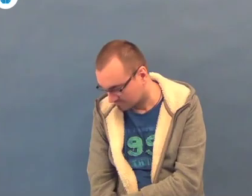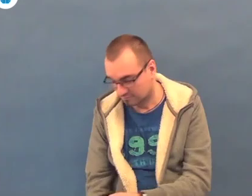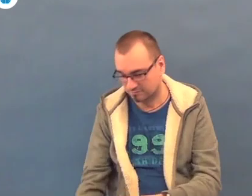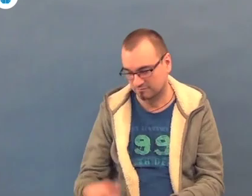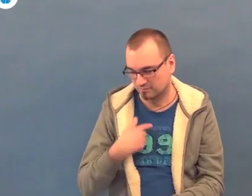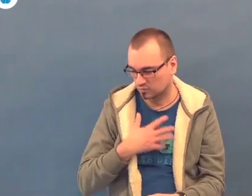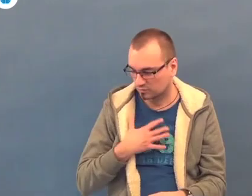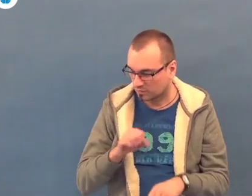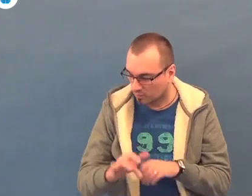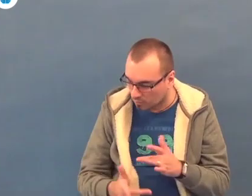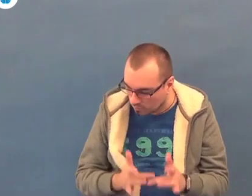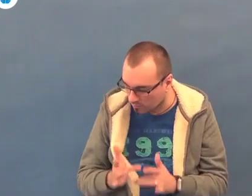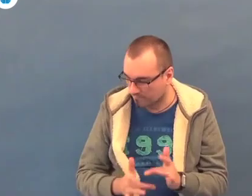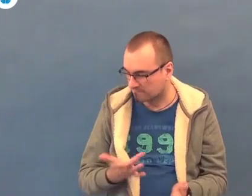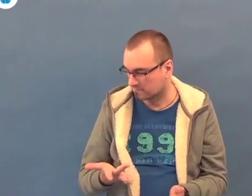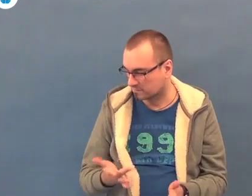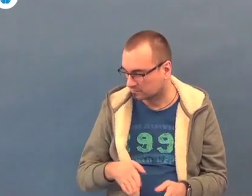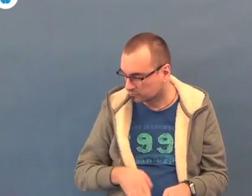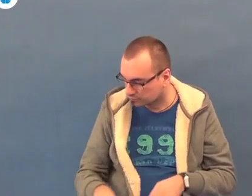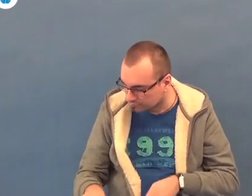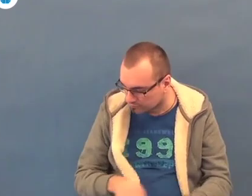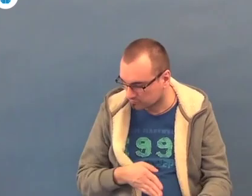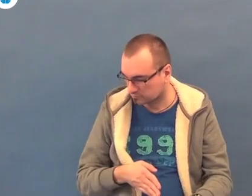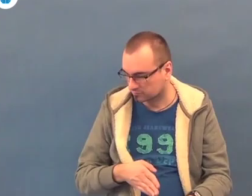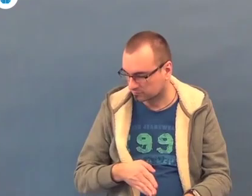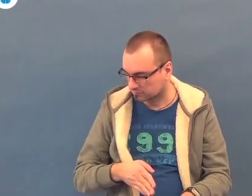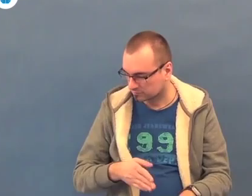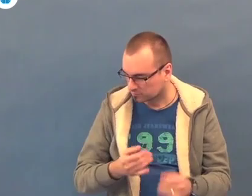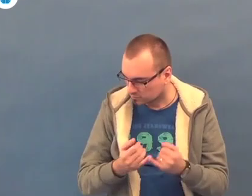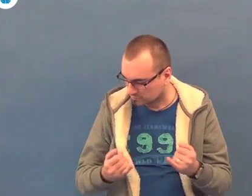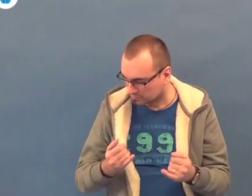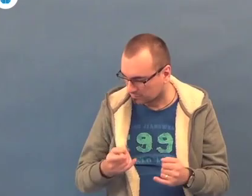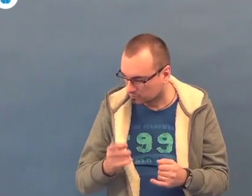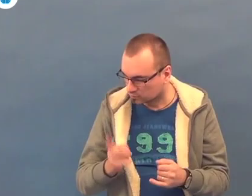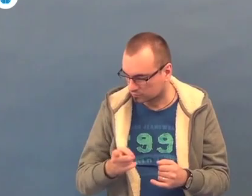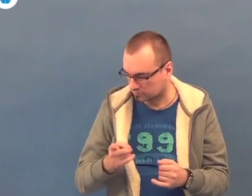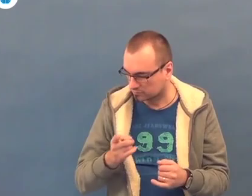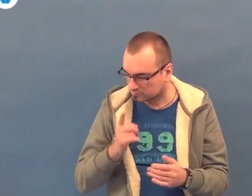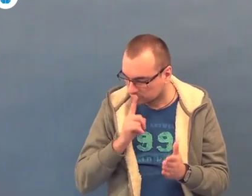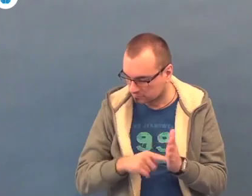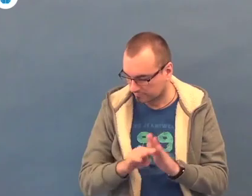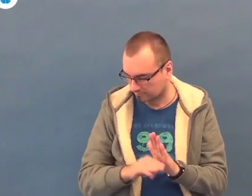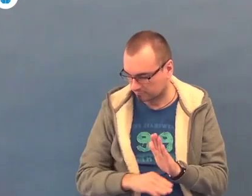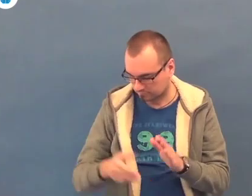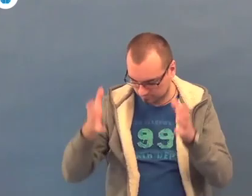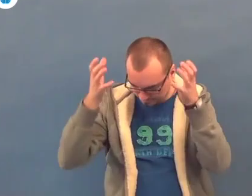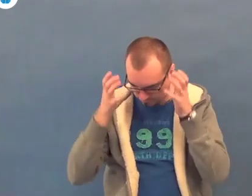Wydaje mi się, że chodzi o to, że na rowerze, na rolkach i różnych... powinno się, według przepisów, nosić kask.